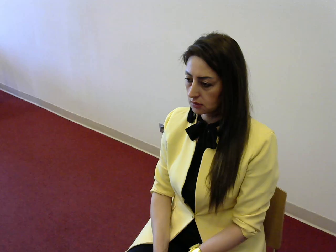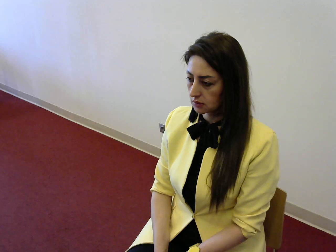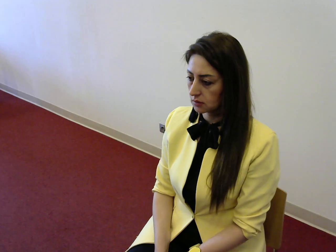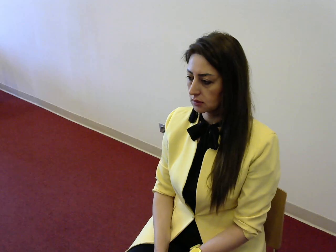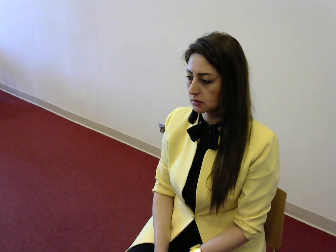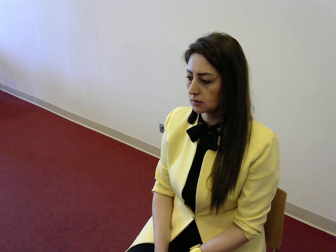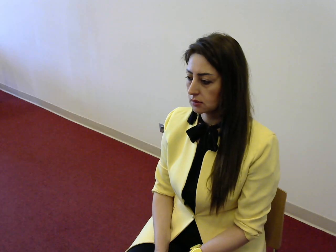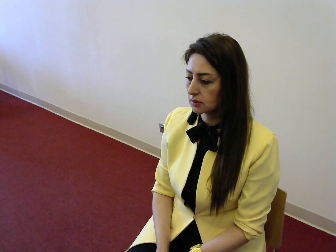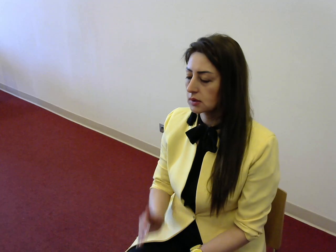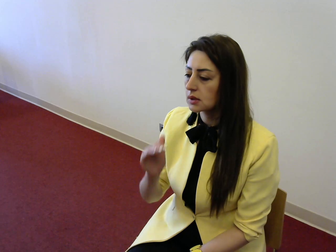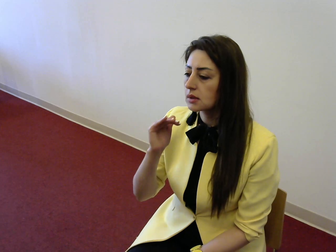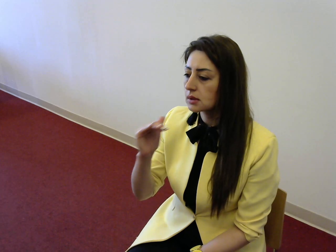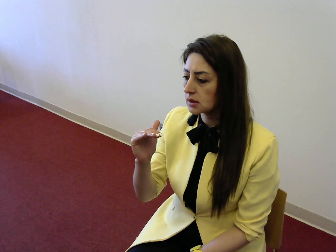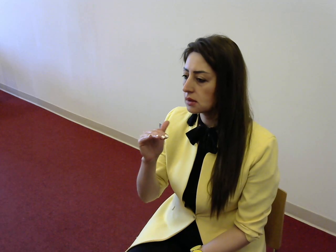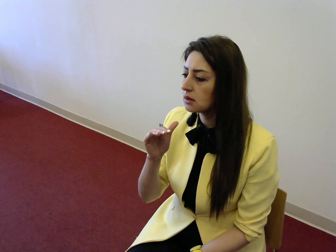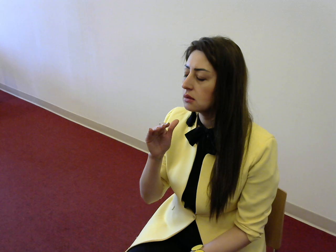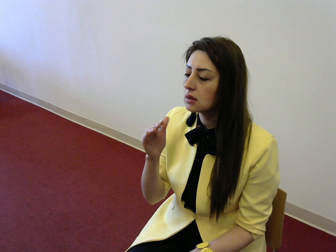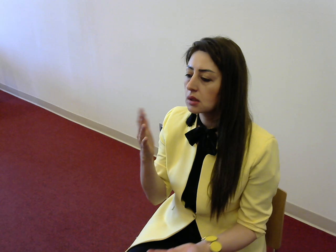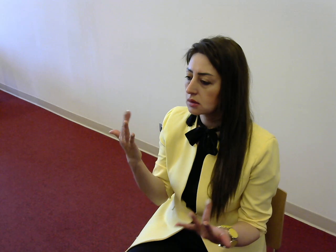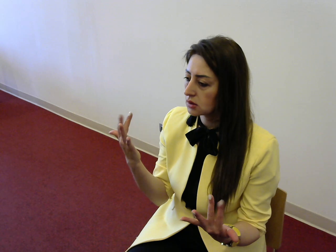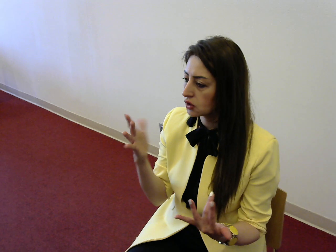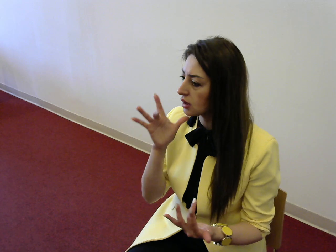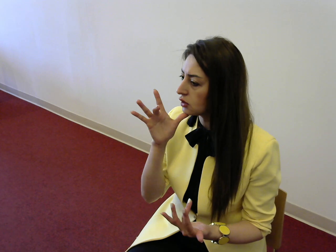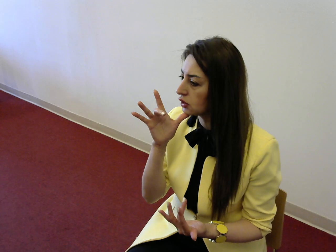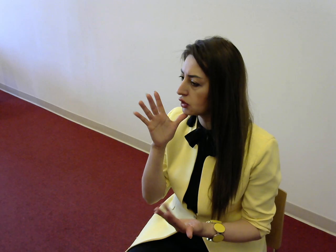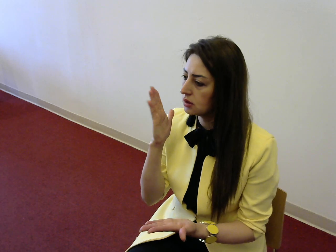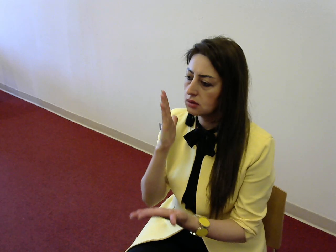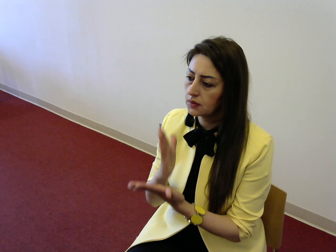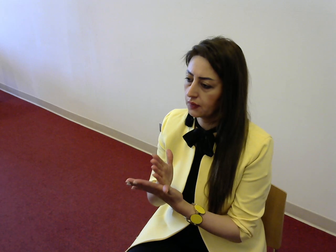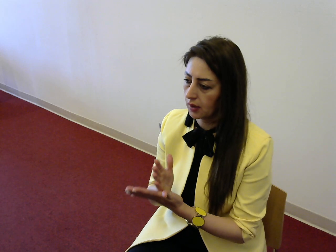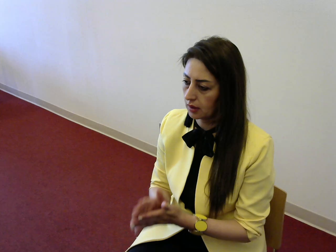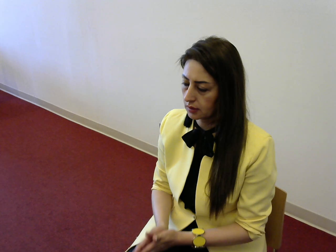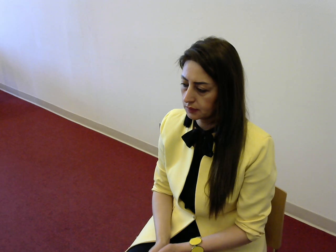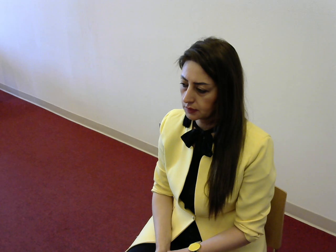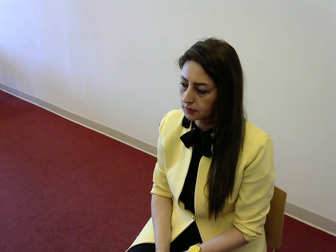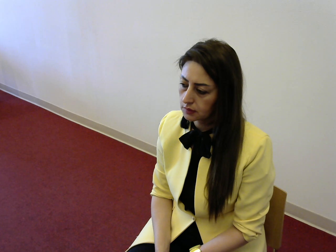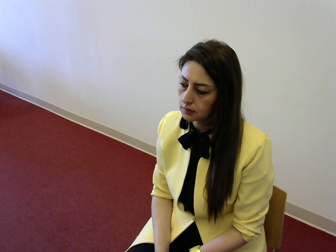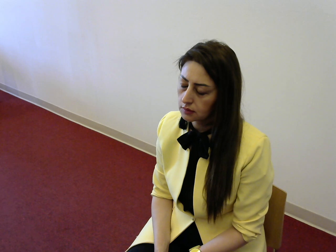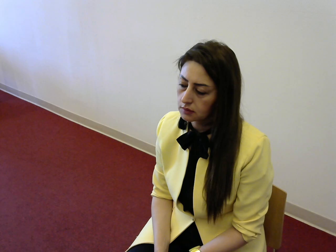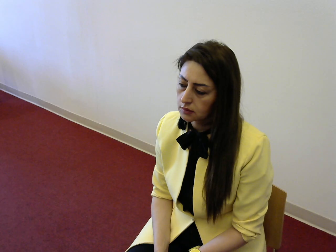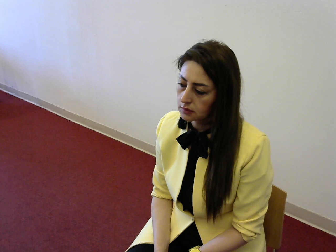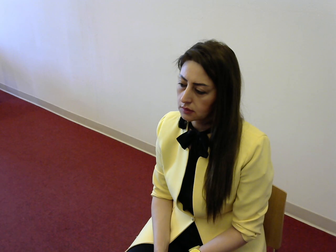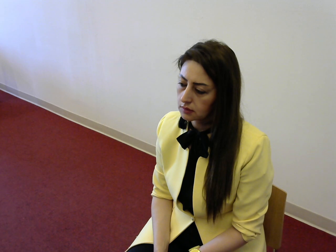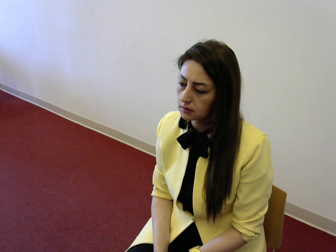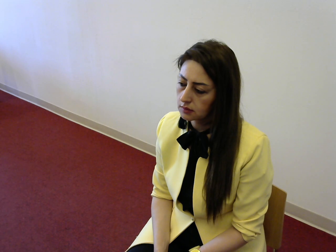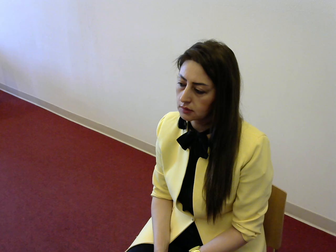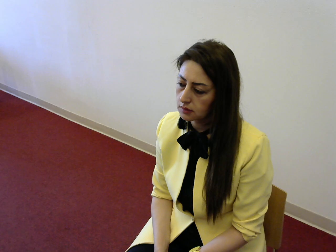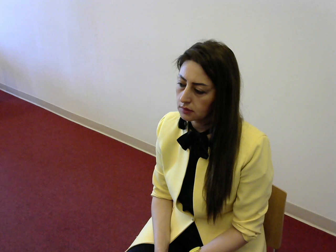Sizin neçə yaşınız var?